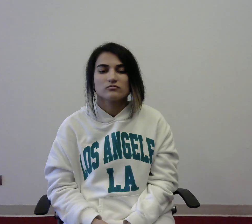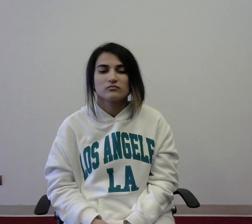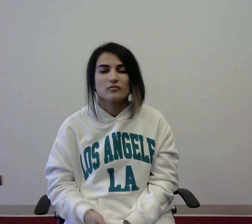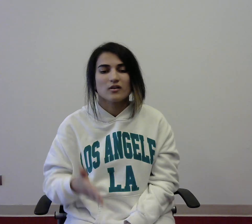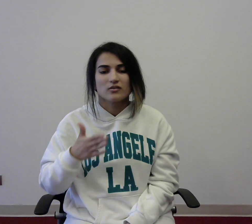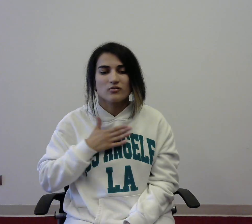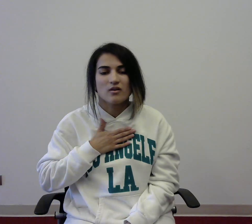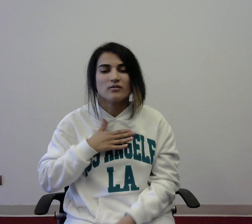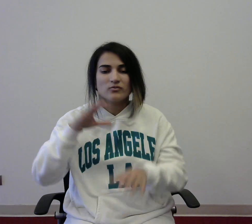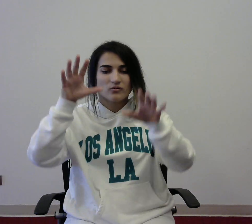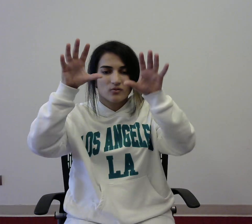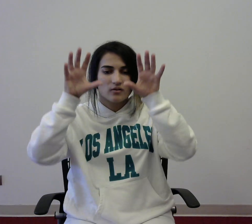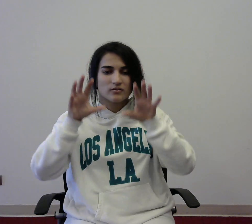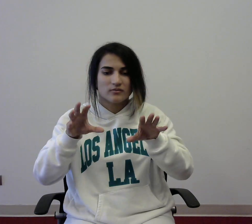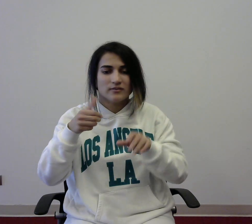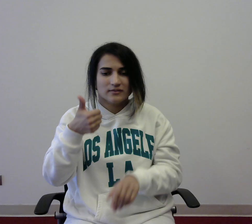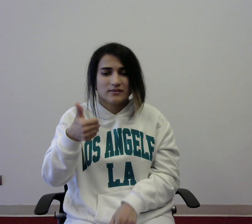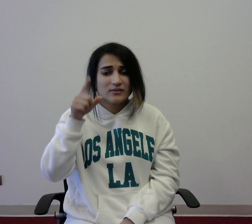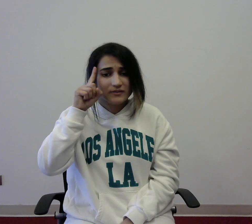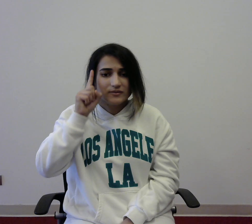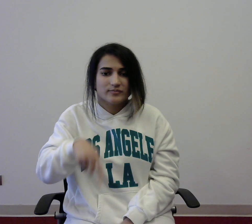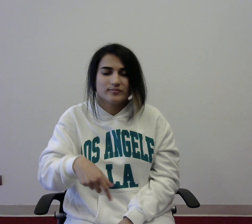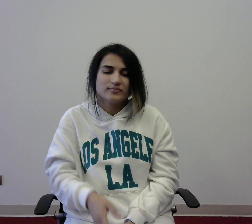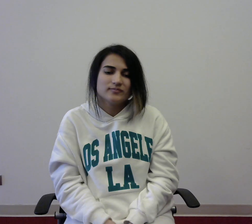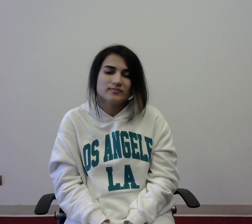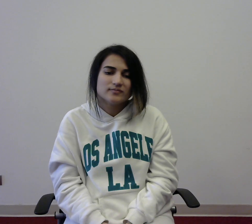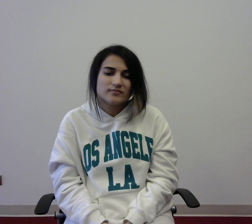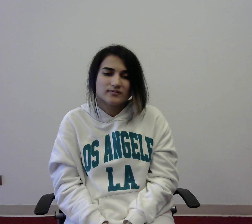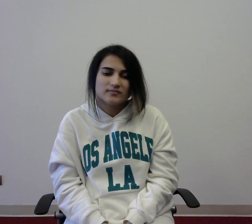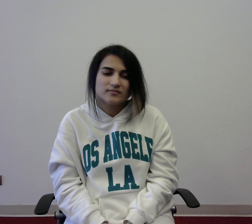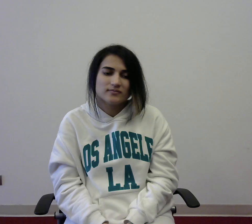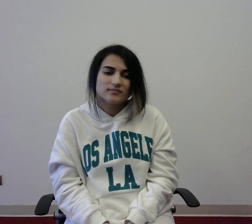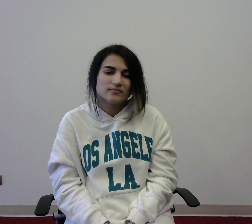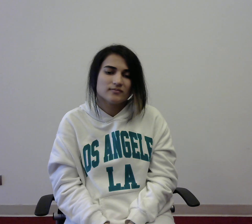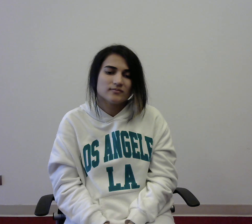Mən qanunvericiliyi yaxşı bilirəm